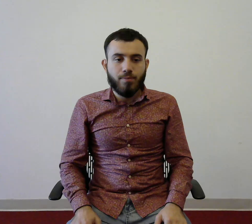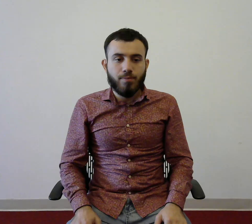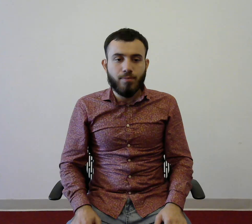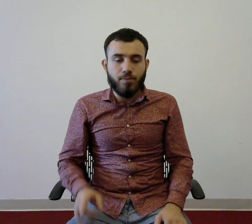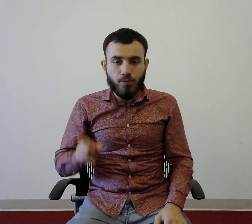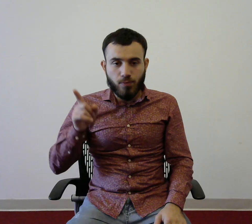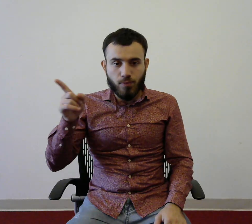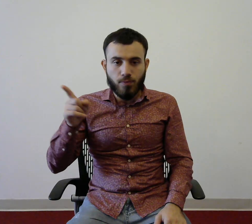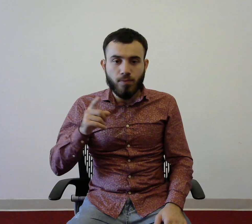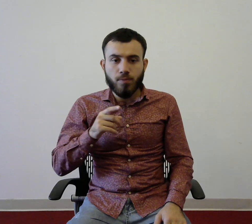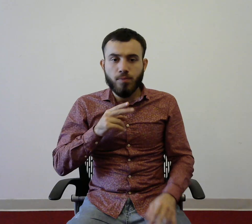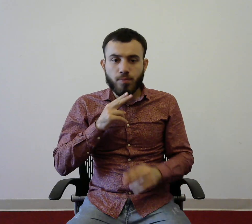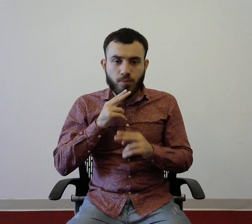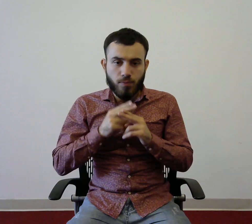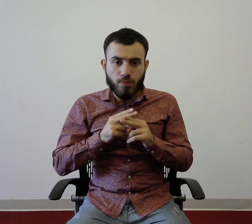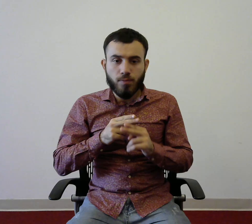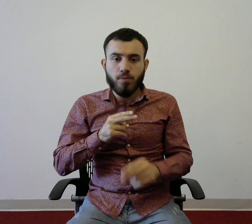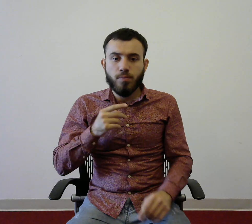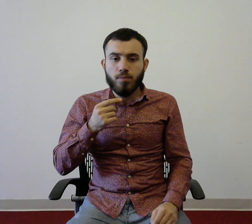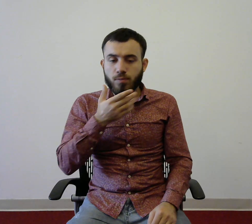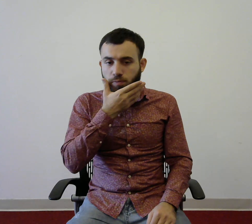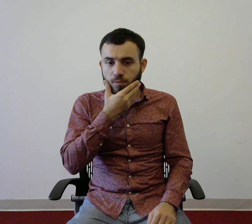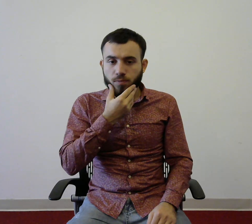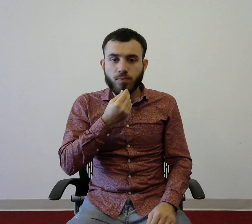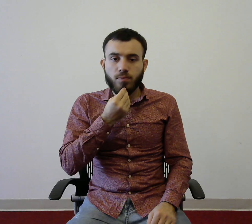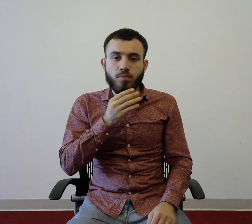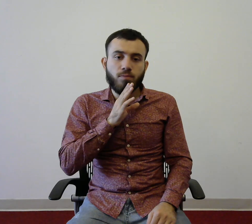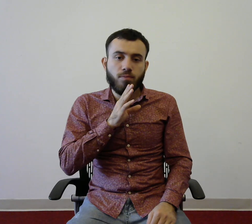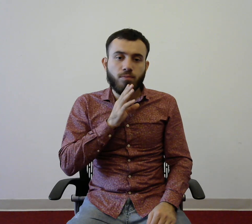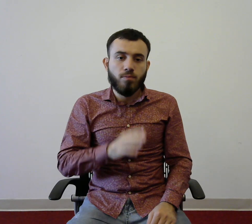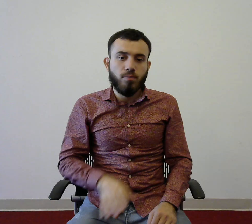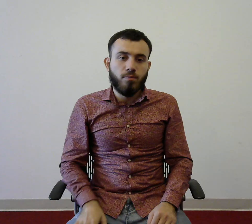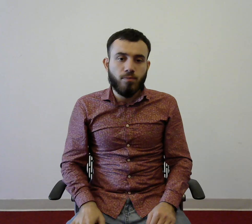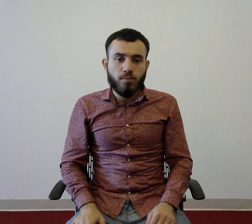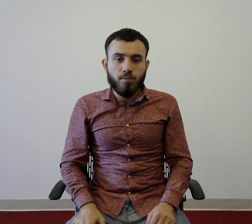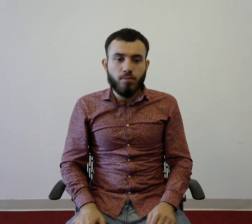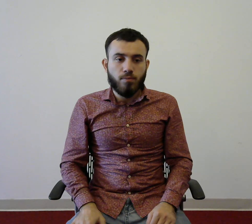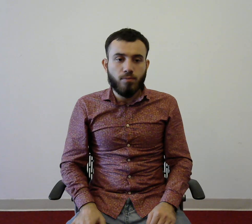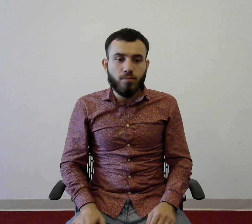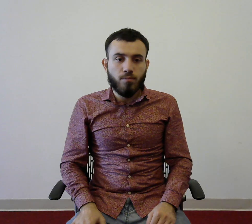Onun bacısı gözəl qızdır